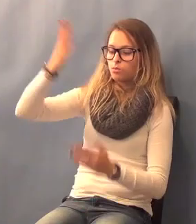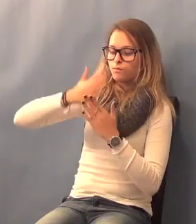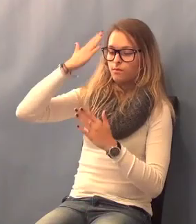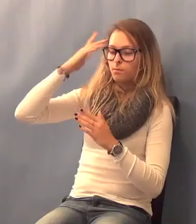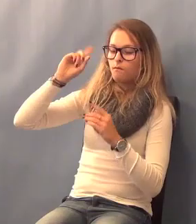Już wiem.